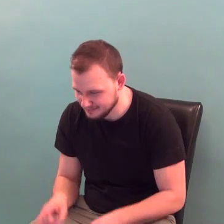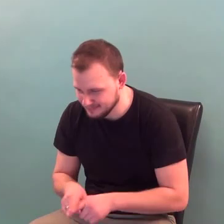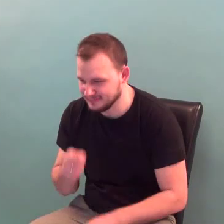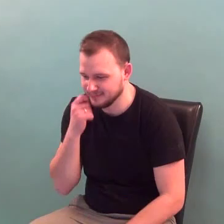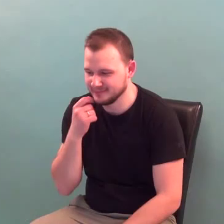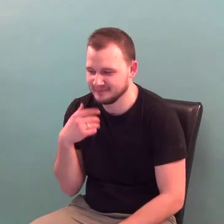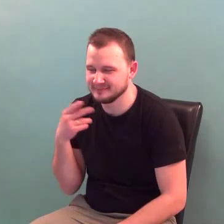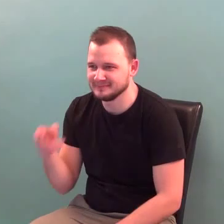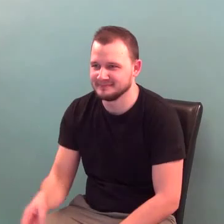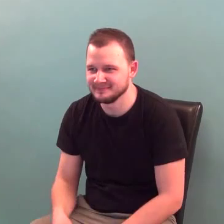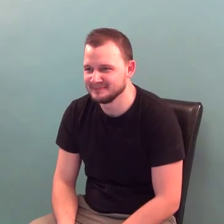Tak samo jadę do dziadka.